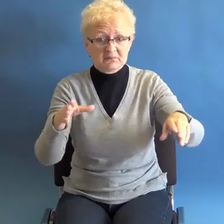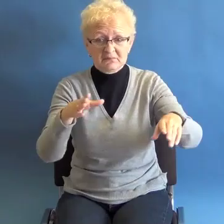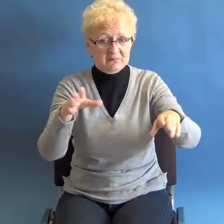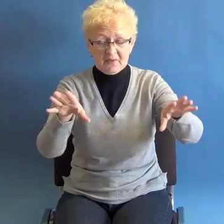Razem nie.